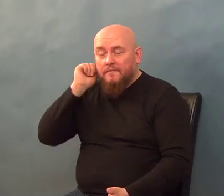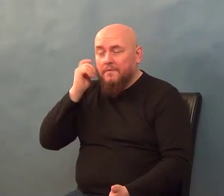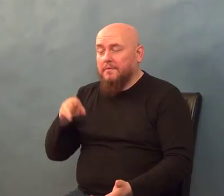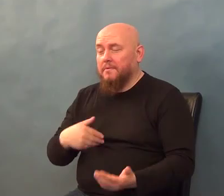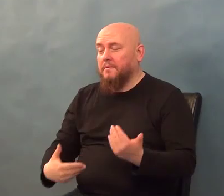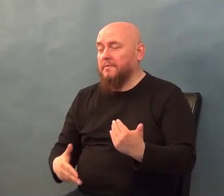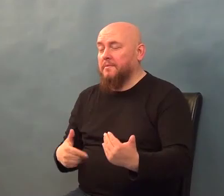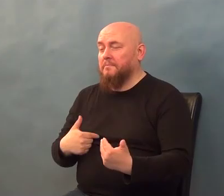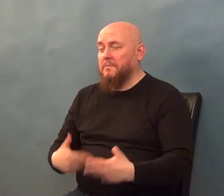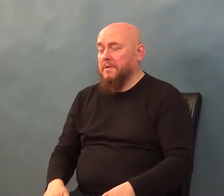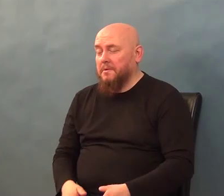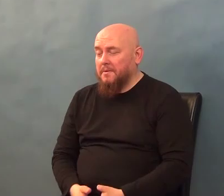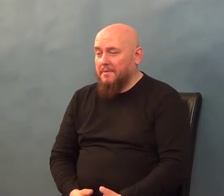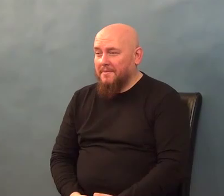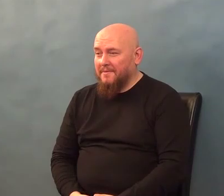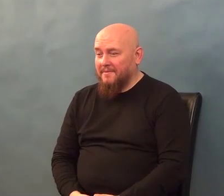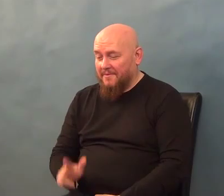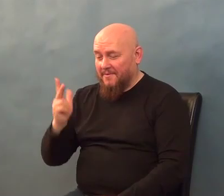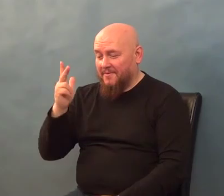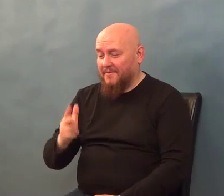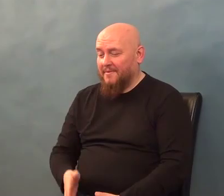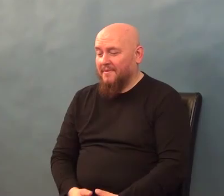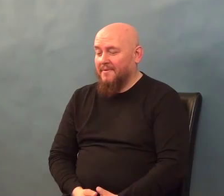Nie wiem, może w przyszłości ja będę potrzebował umieć tańczyć z dziewczyną.